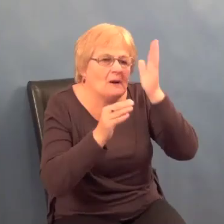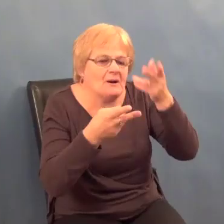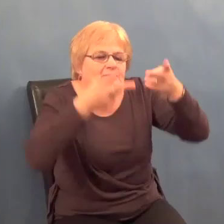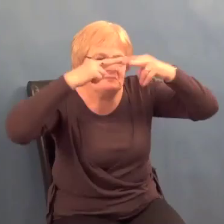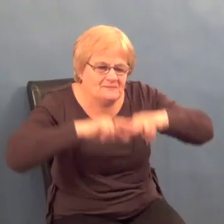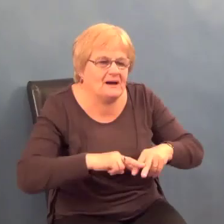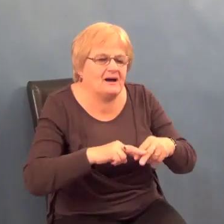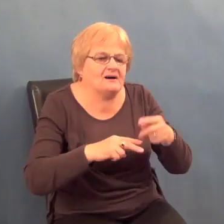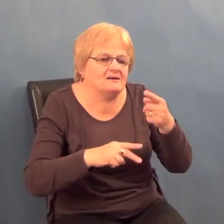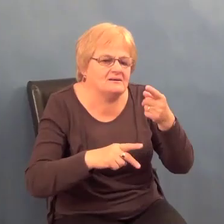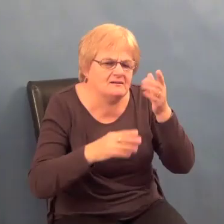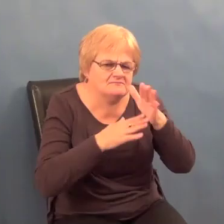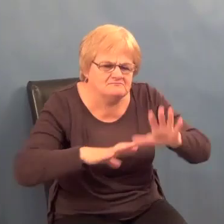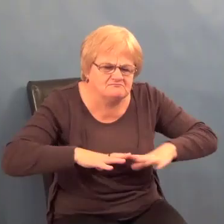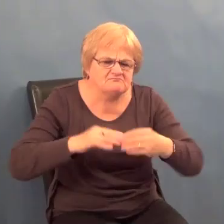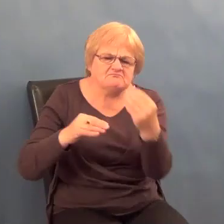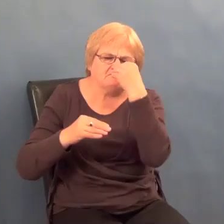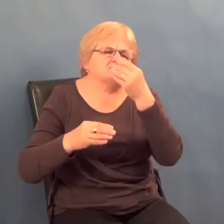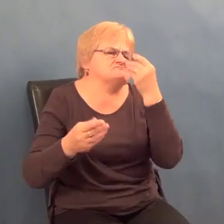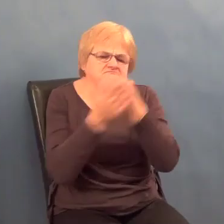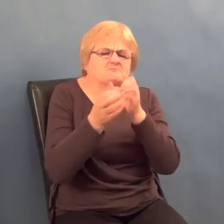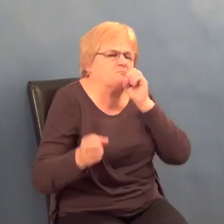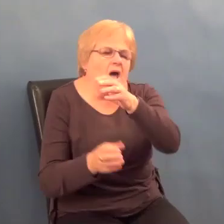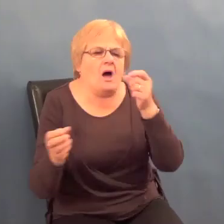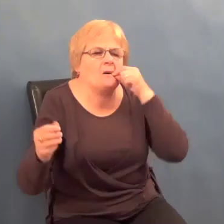Potem ryba wkurza się, że on się przysuwa pyskiem, odpłaca się mu i wypluwa na niego wodę.